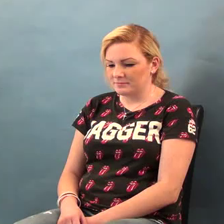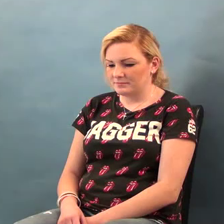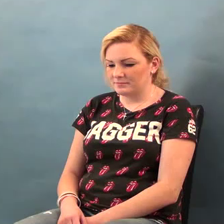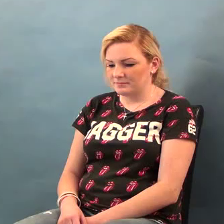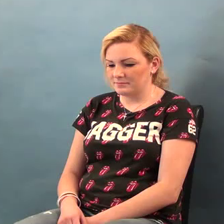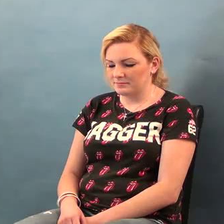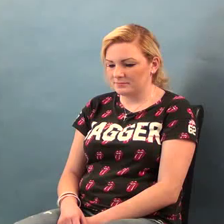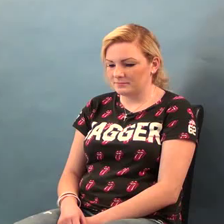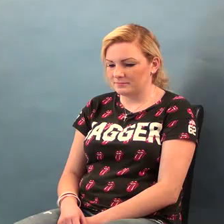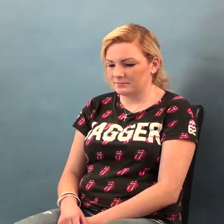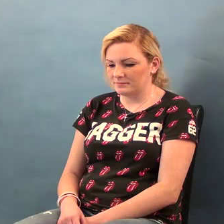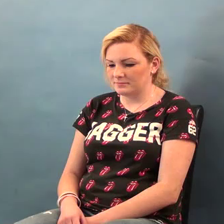Jestem zajęta.